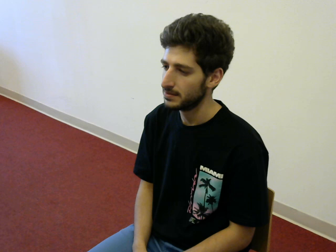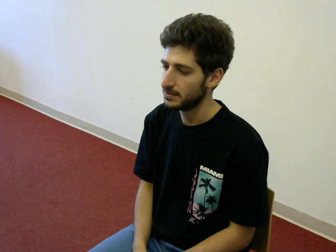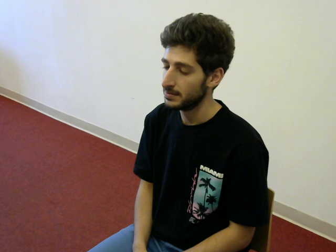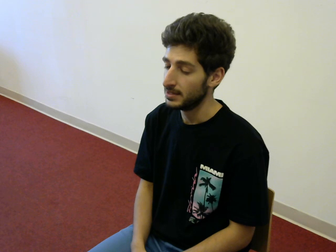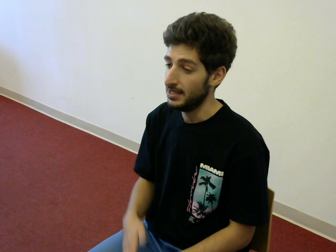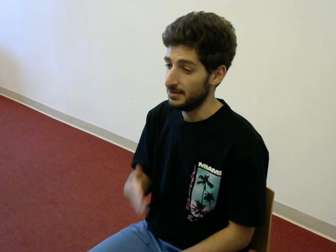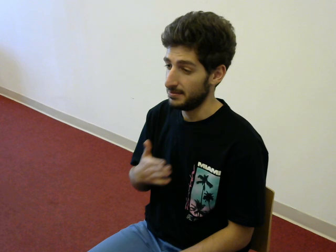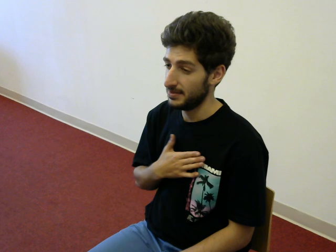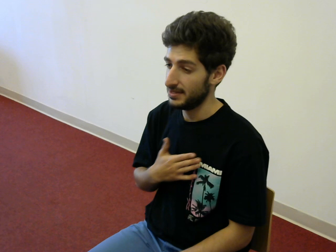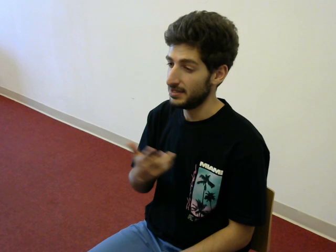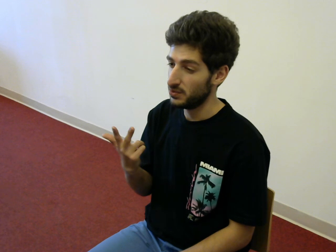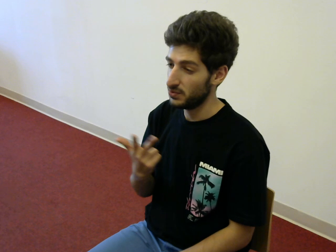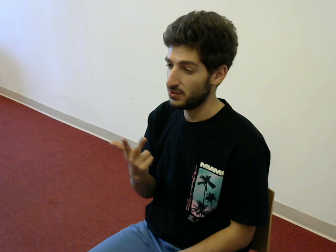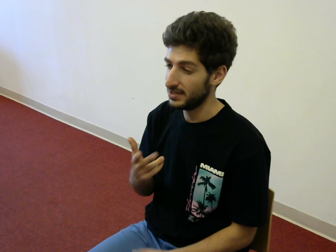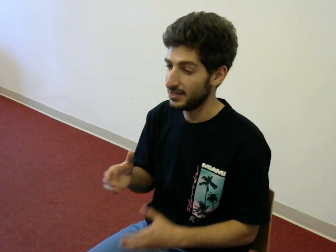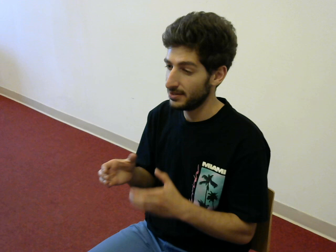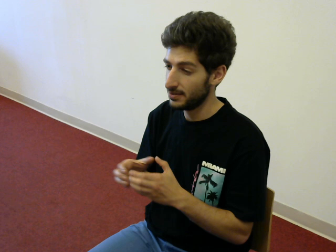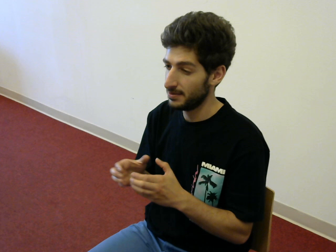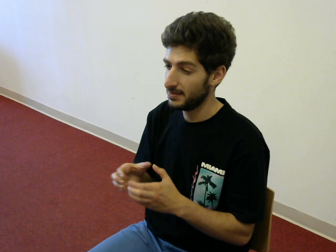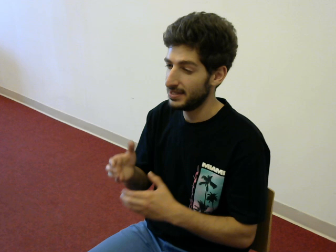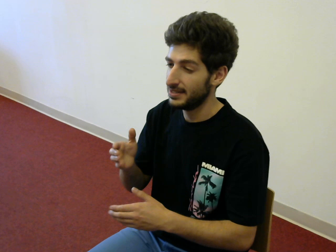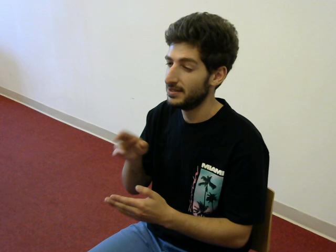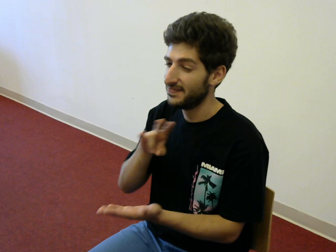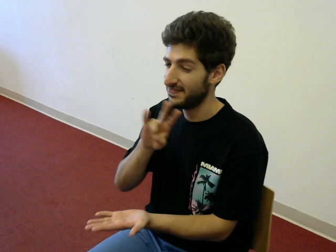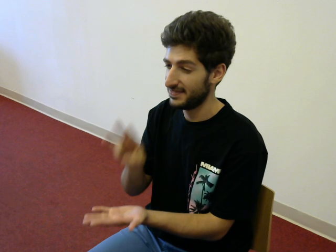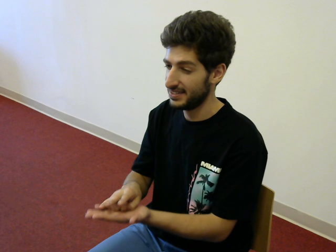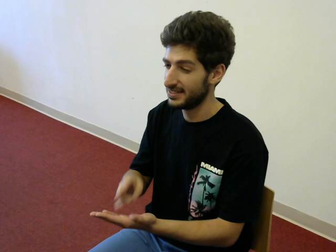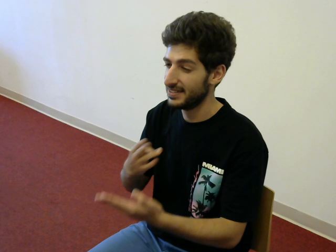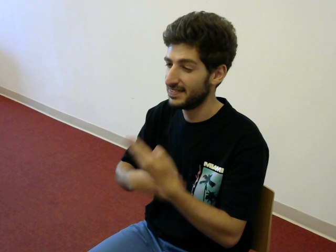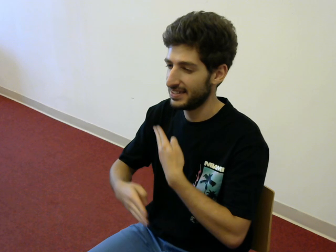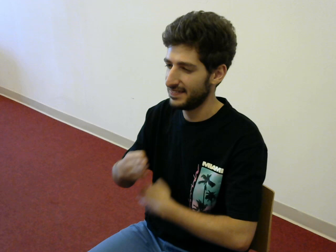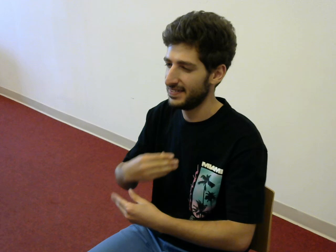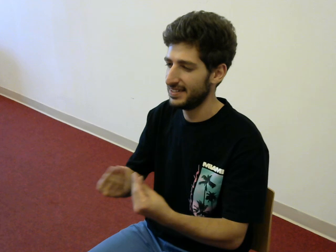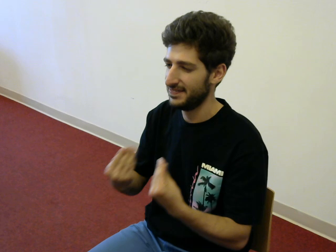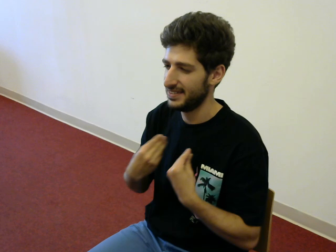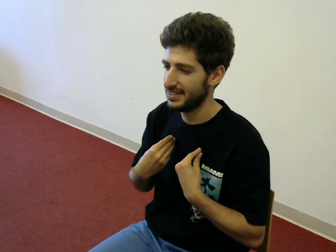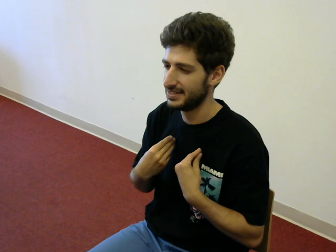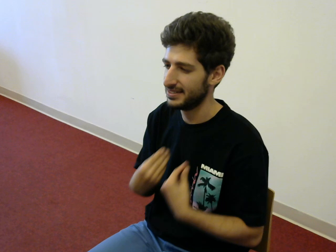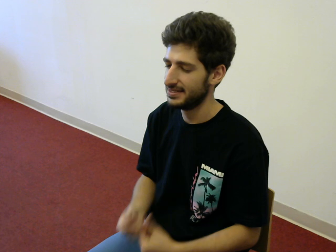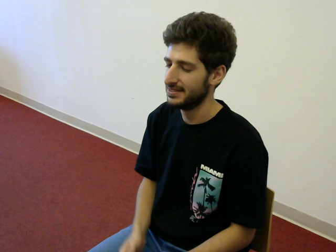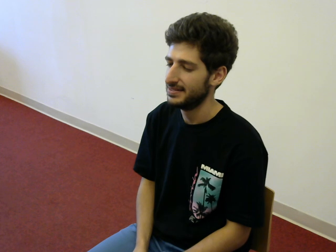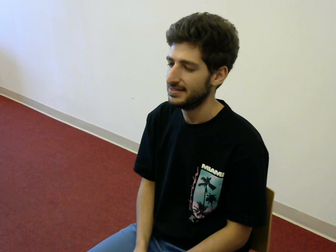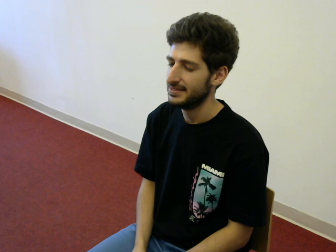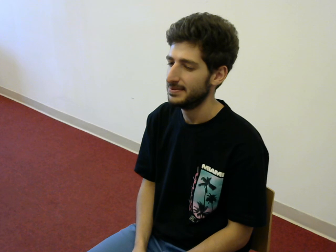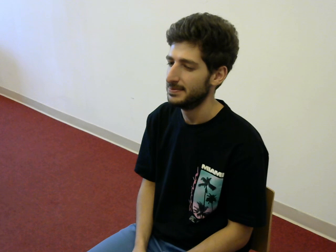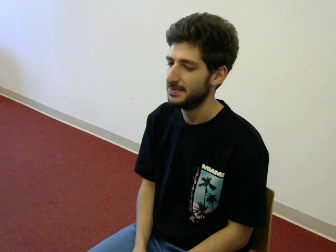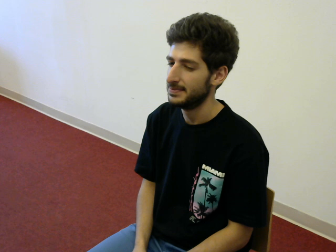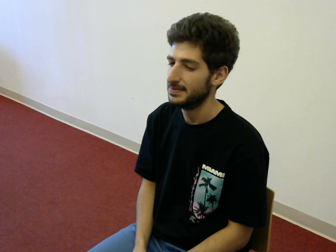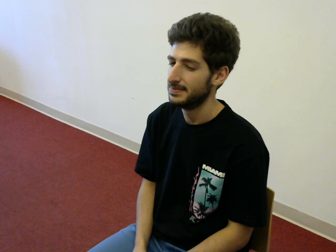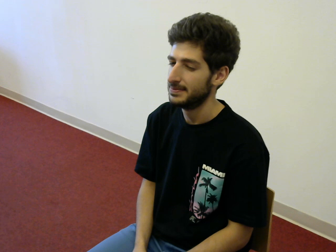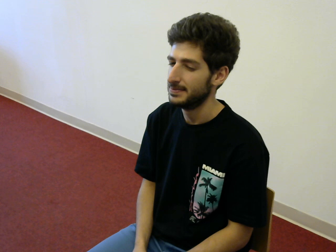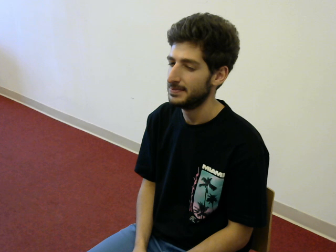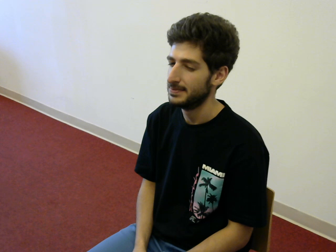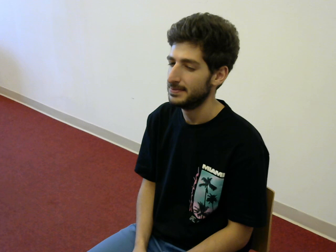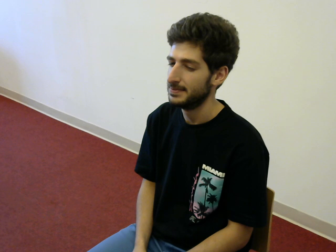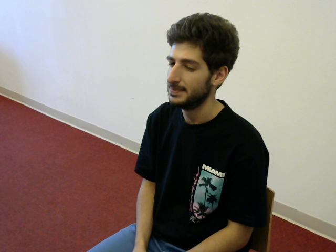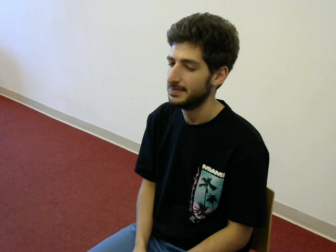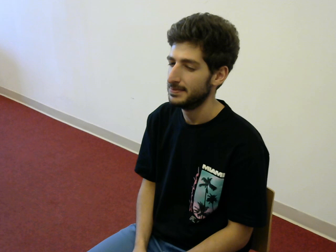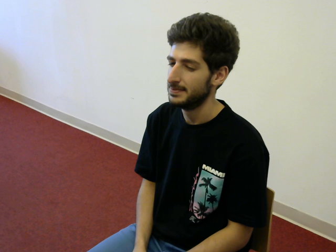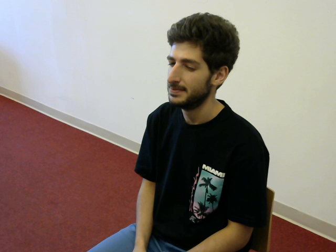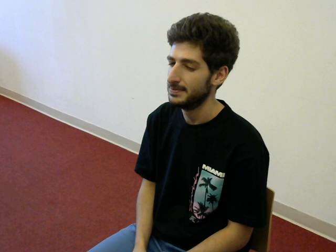Mənə III dərəcə müddətsiz əlillik verilib